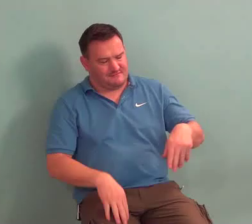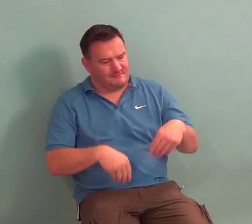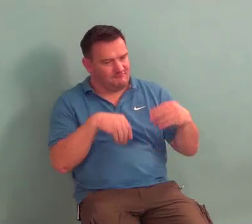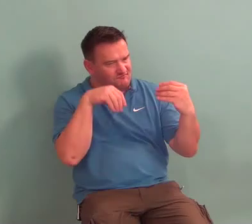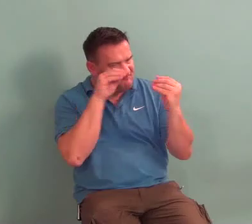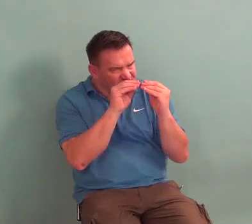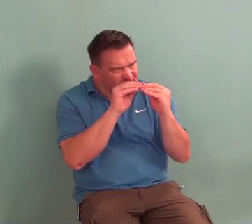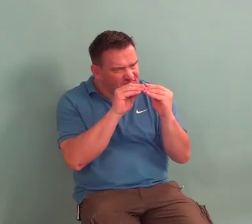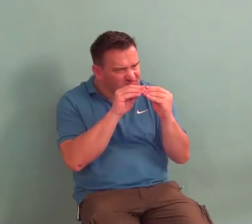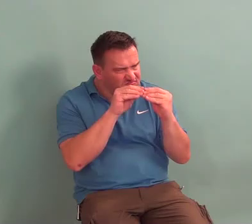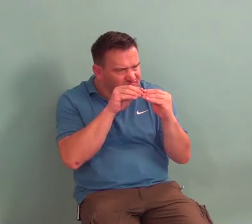Spotkali się.